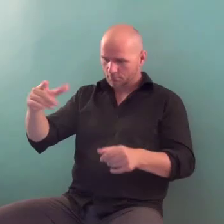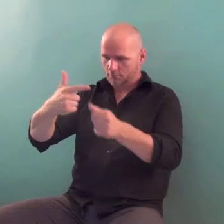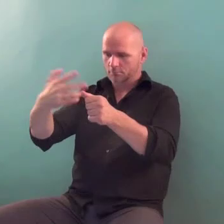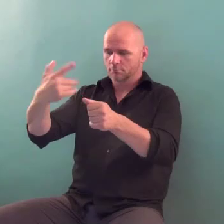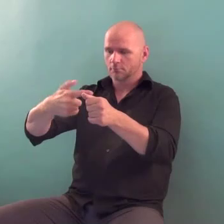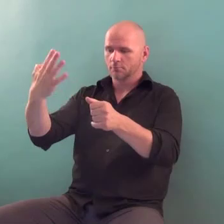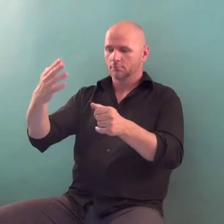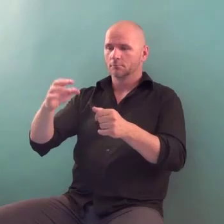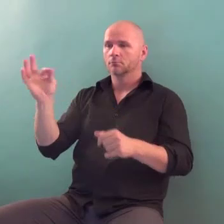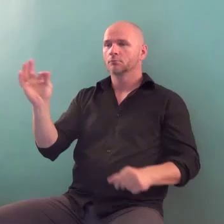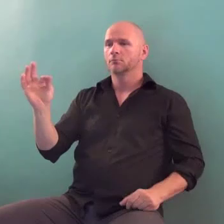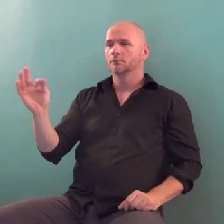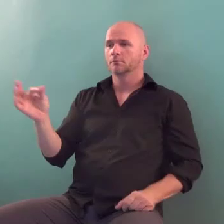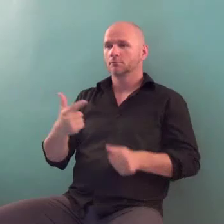Dwudziestego czwartego, w środę.